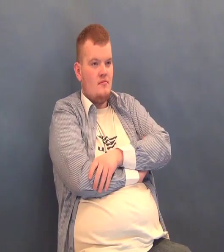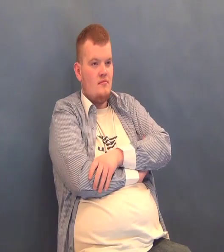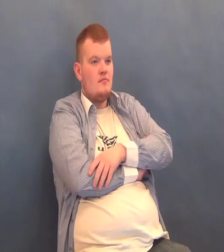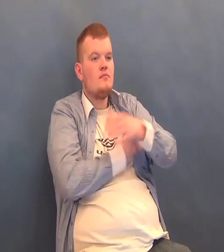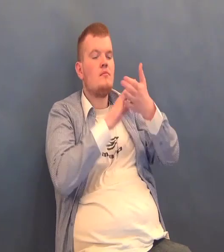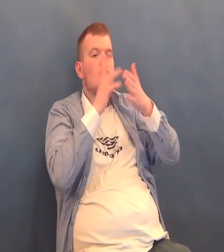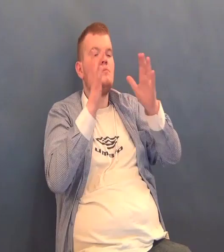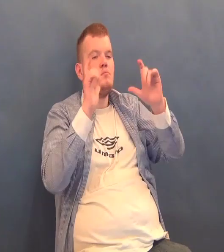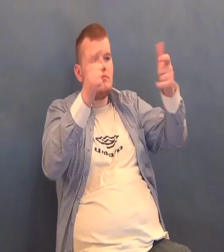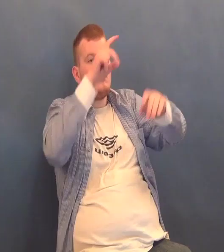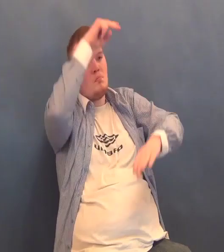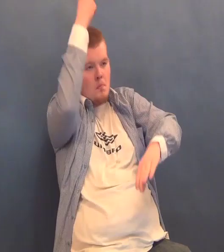To oznacza na przykład wypadek - uwaga na możliwość upadku.